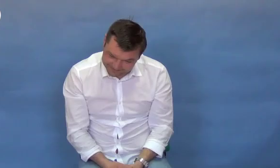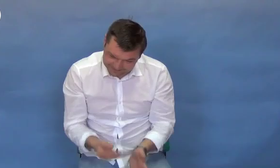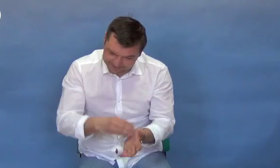Dodany.